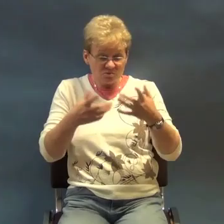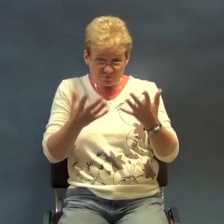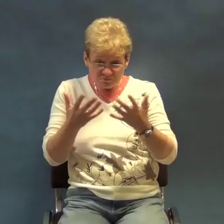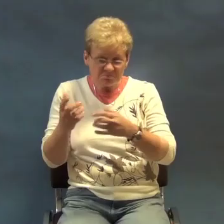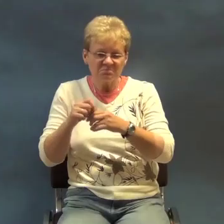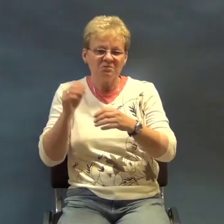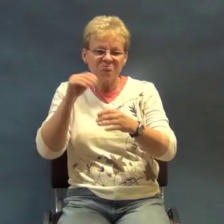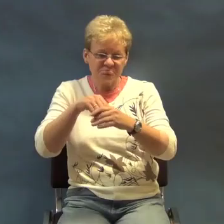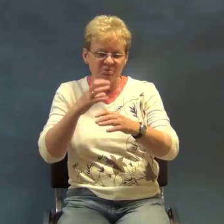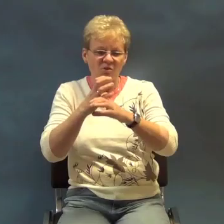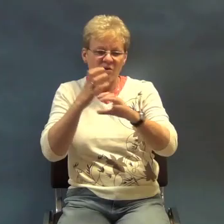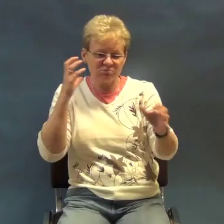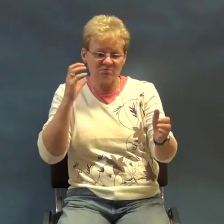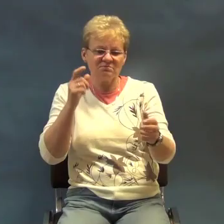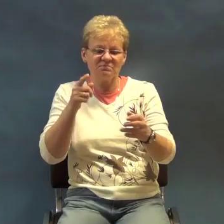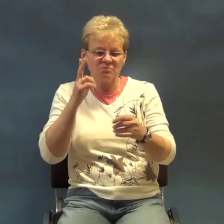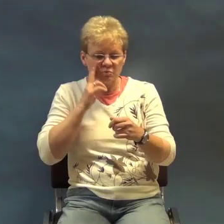Akurat w autobusie są głusi i też słyszący.